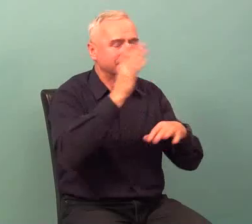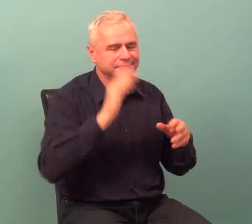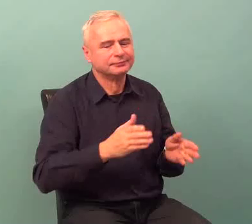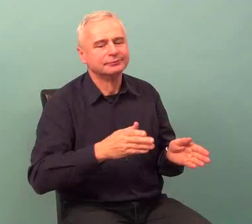Następnie...